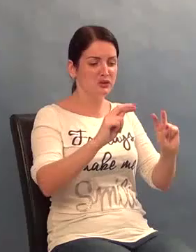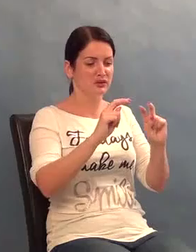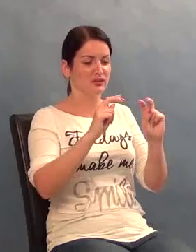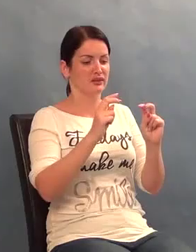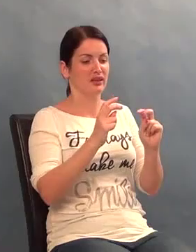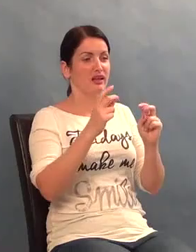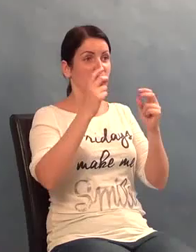Strzała była cienka i długa.